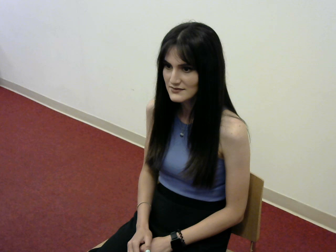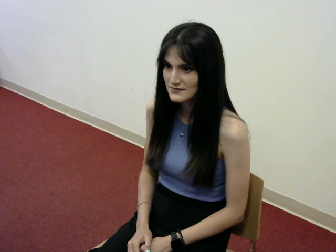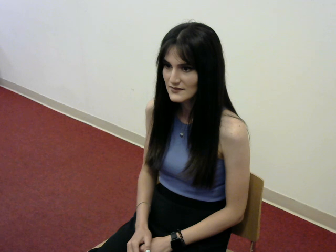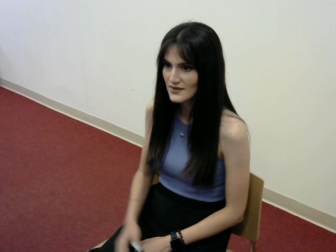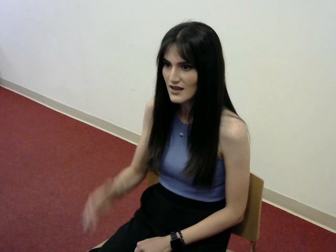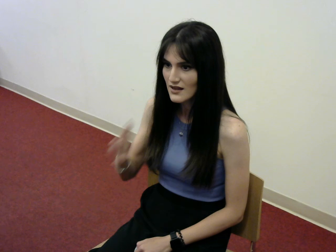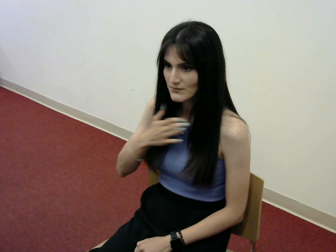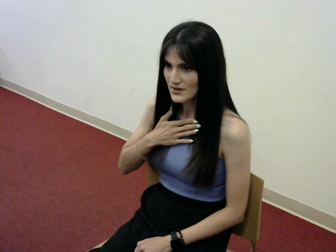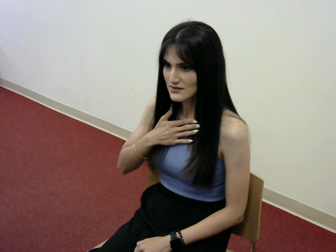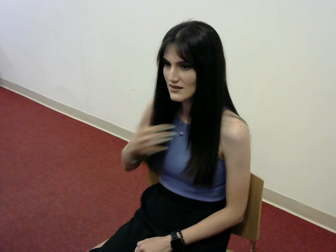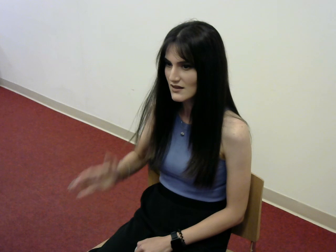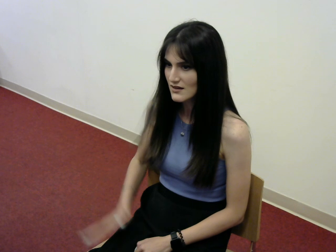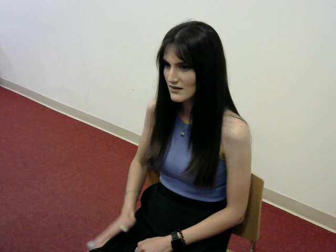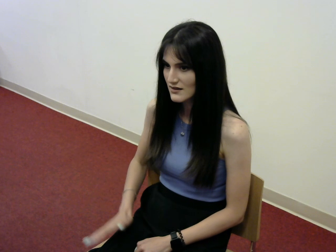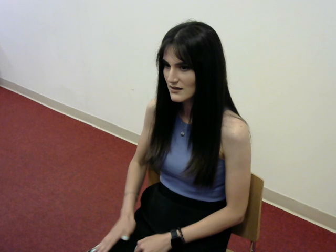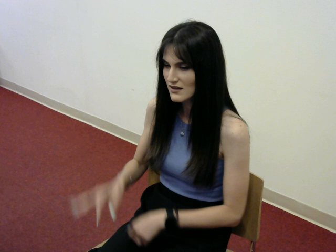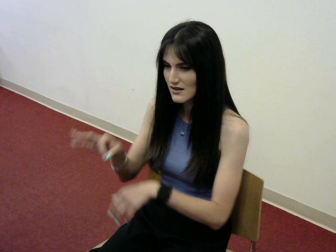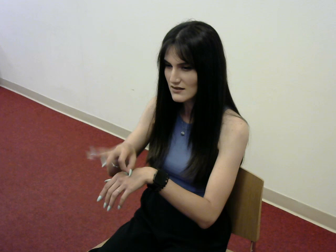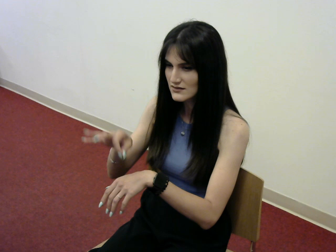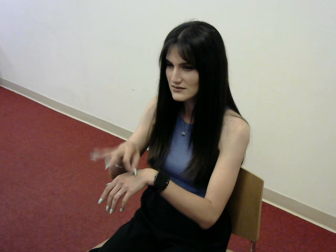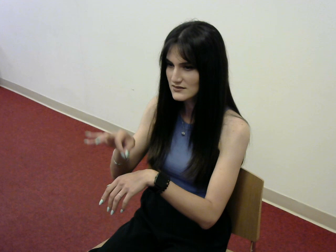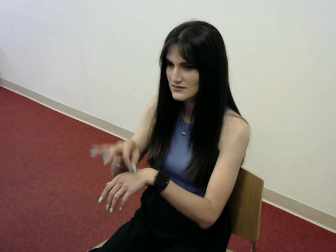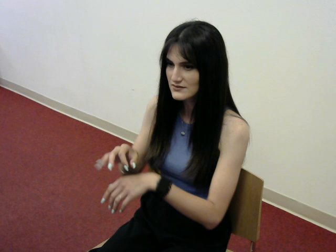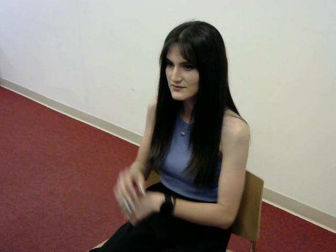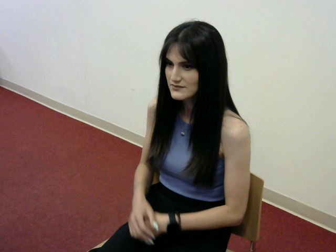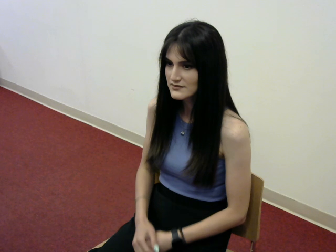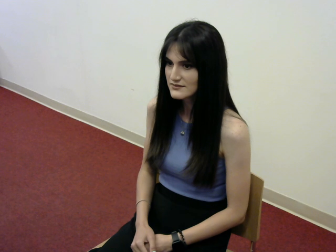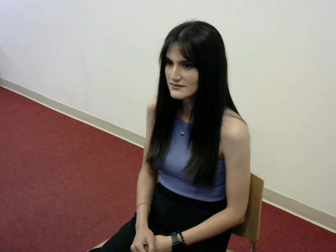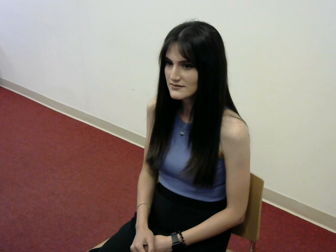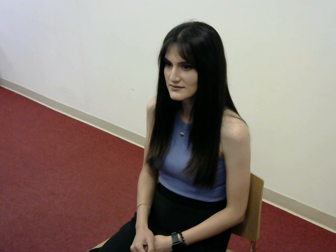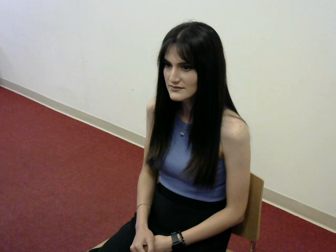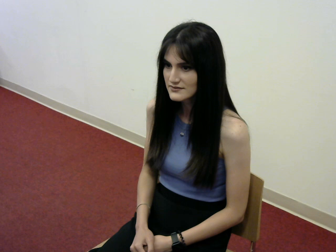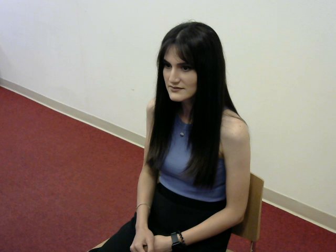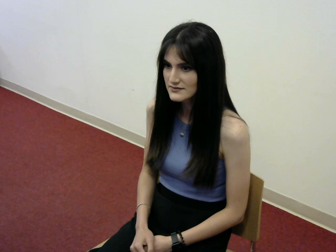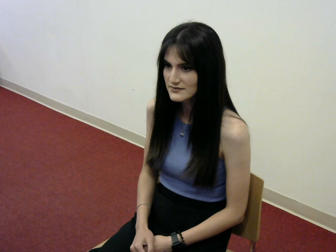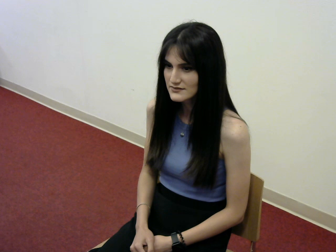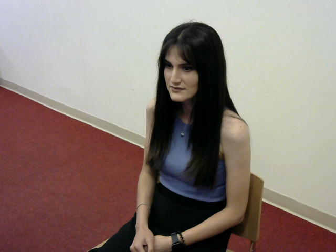Mənim ayağım ağrıyır